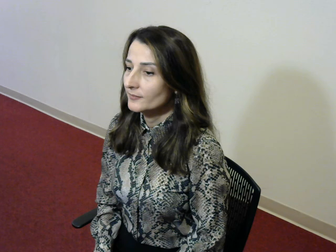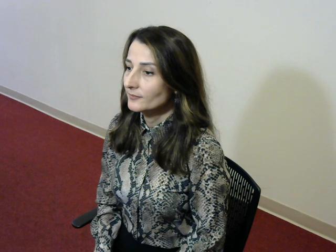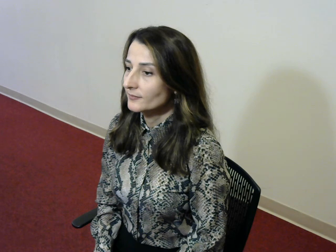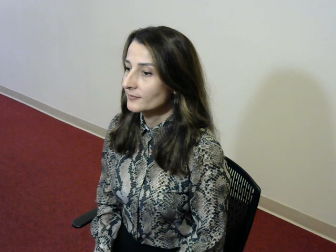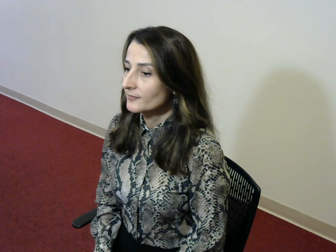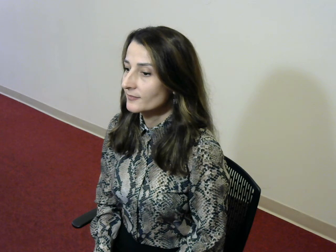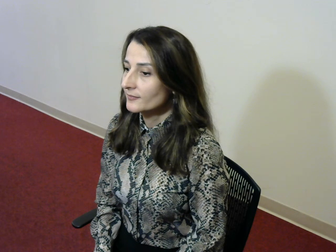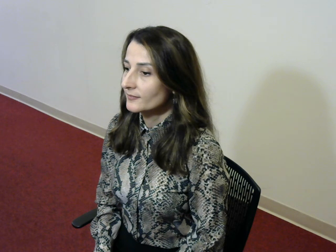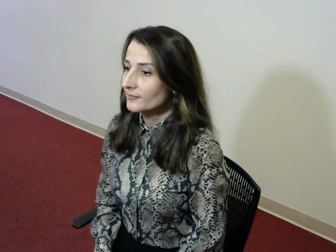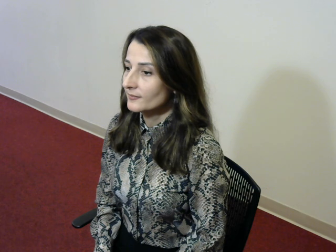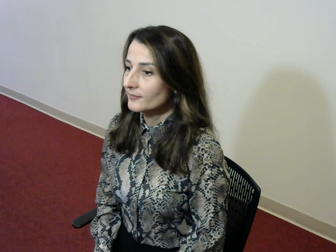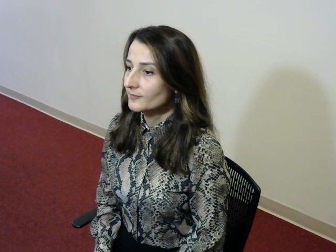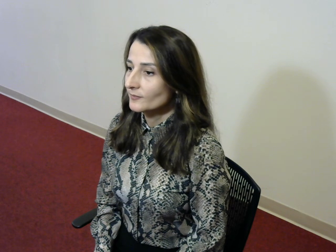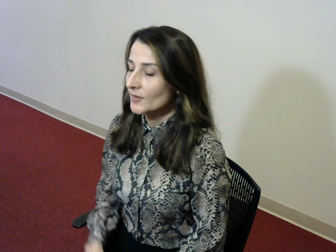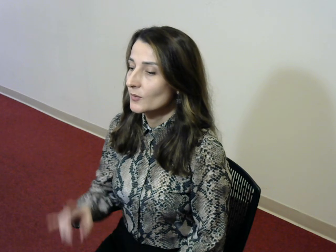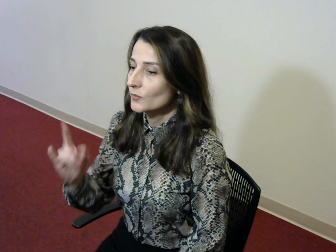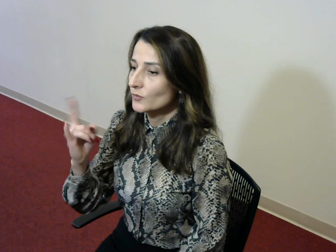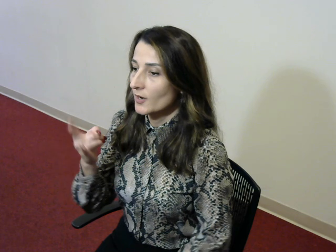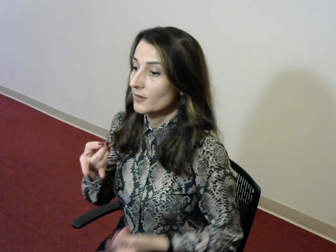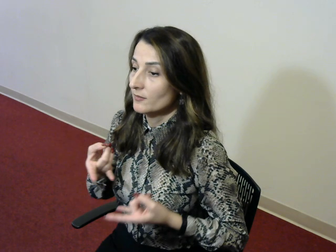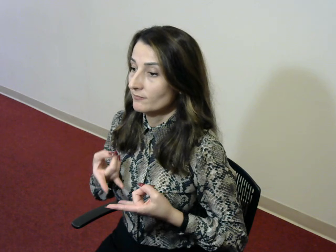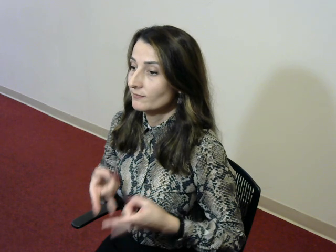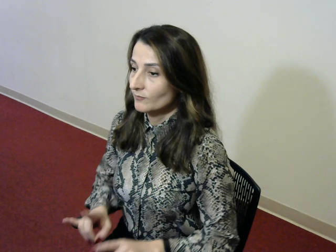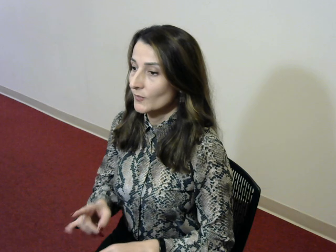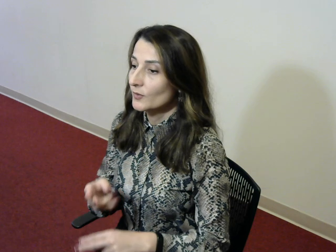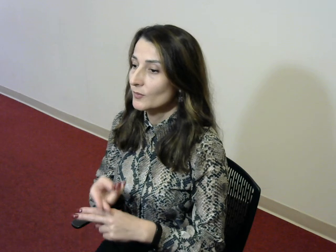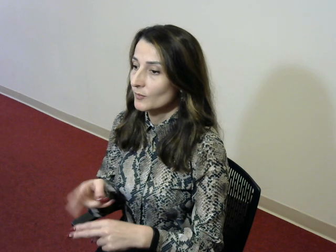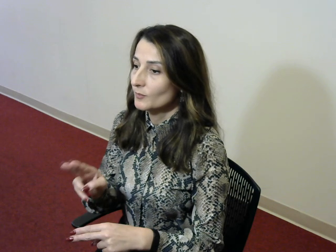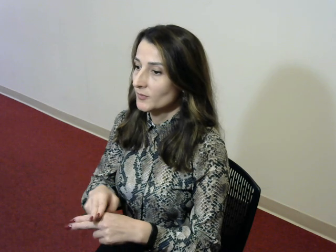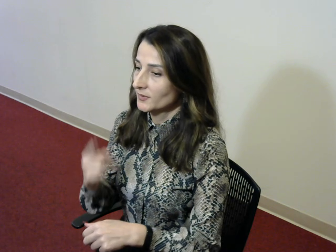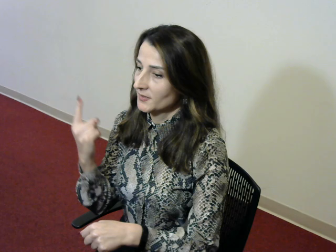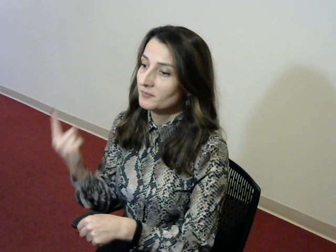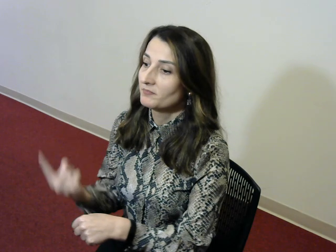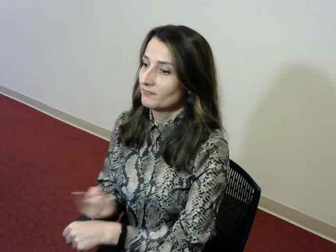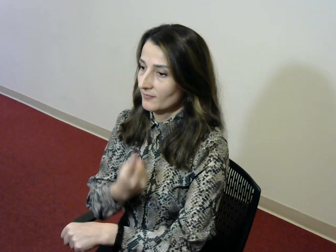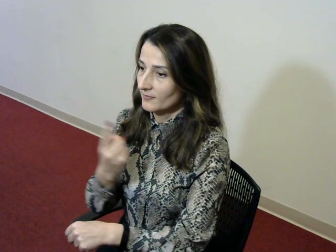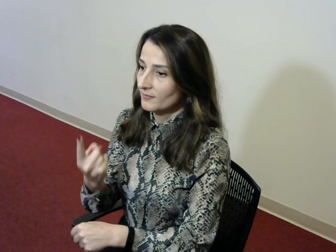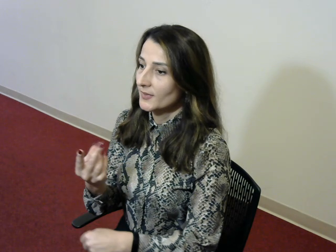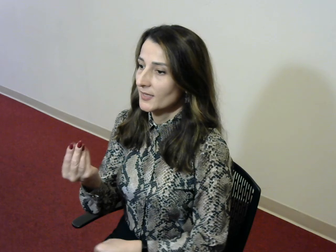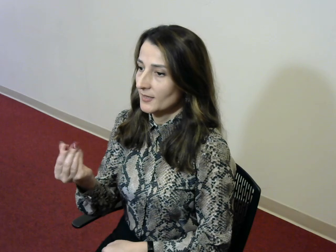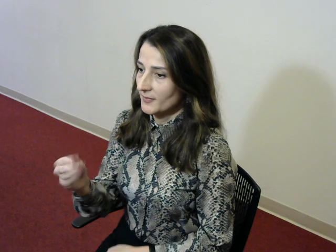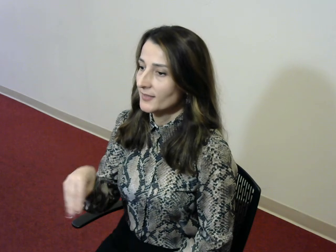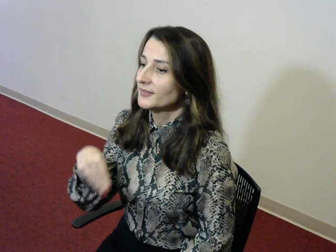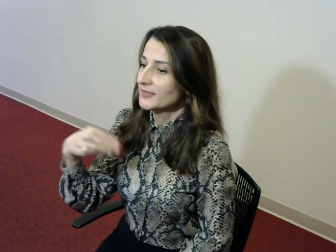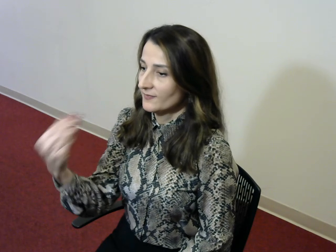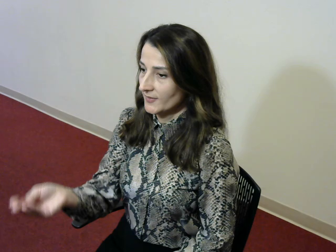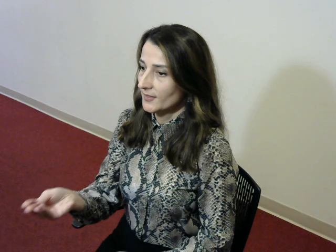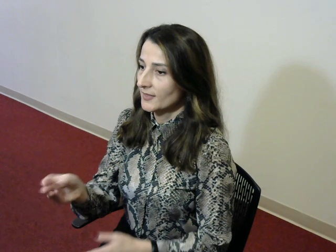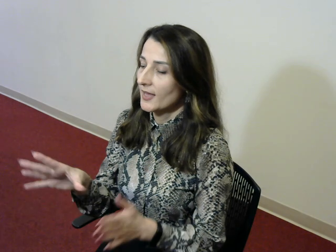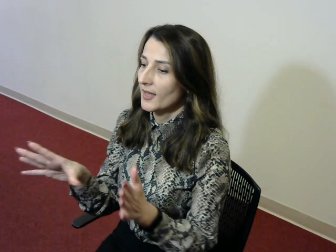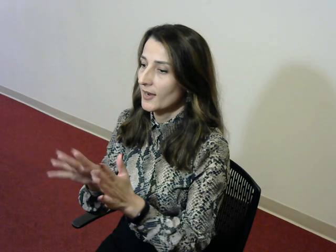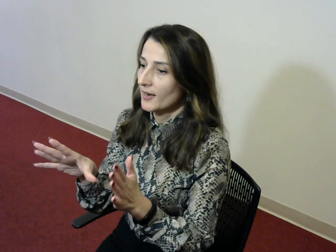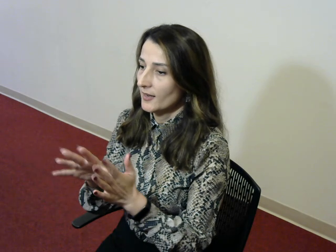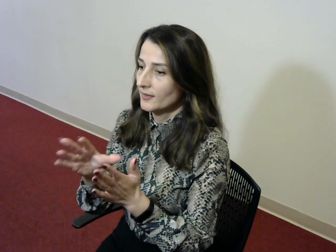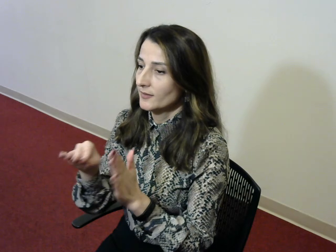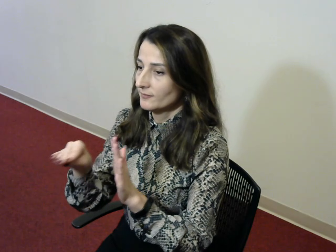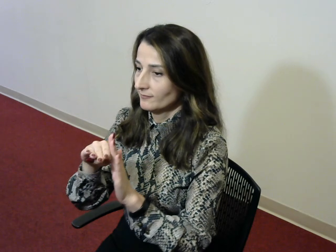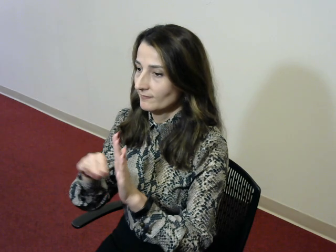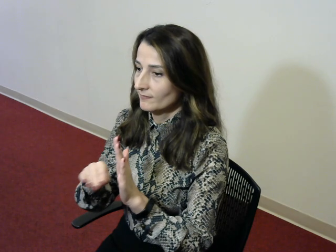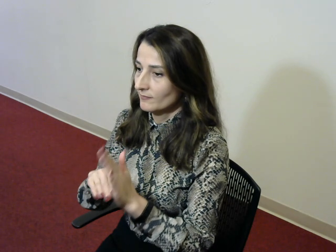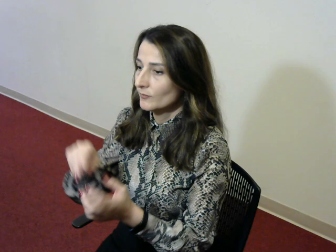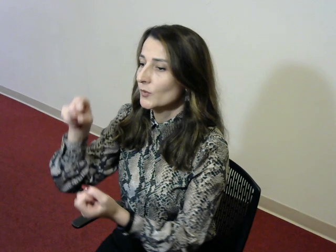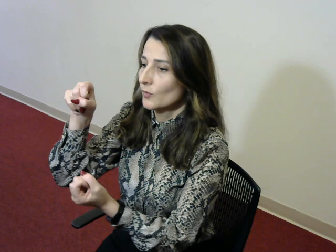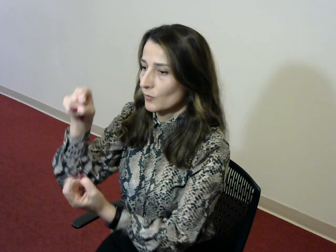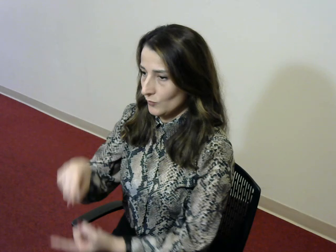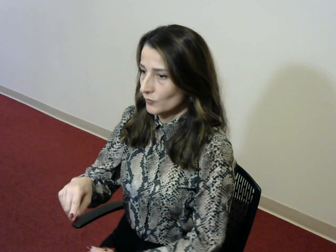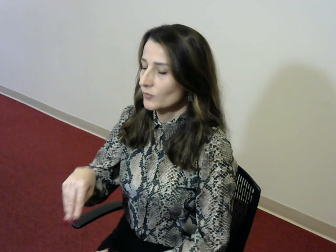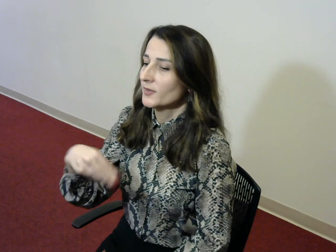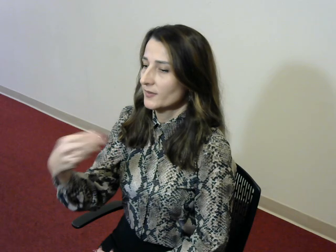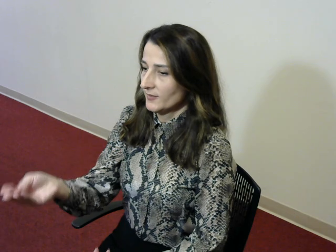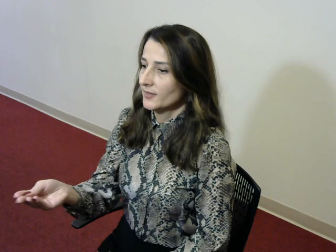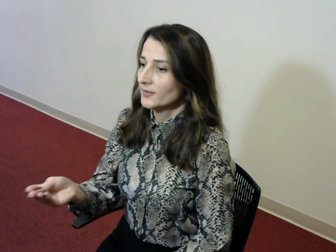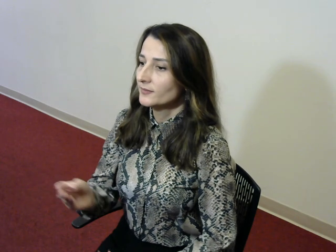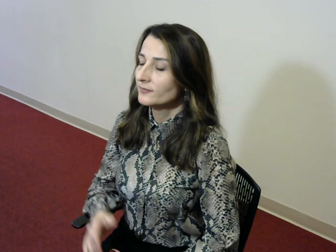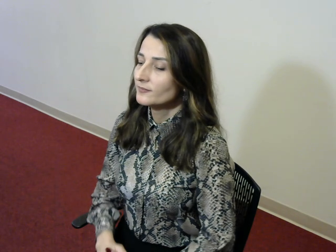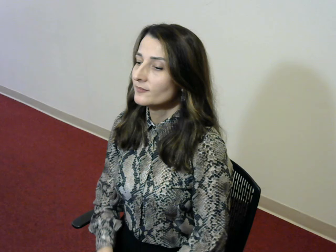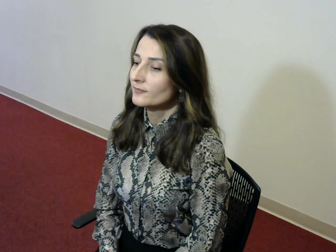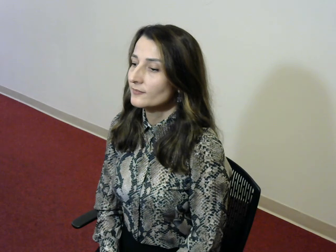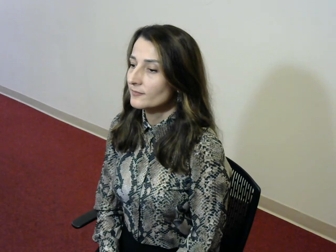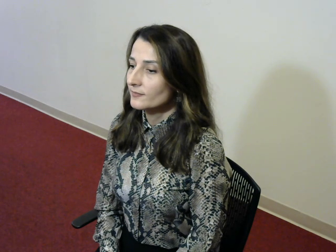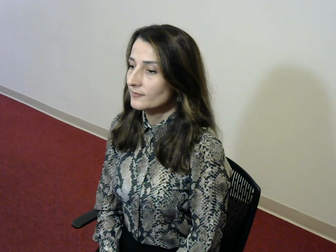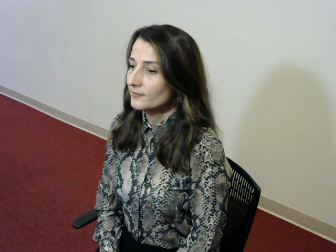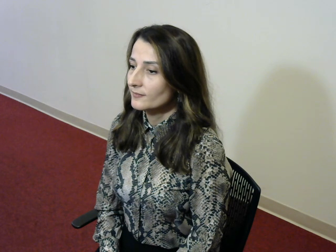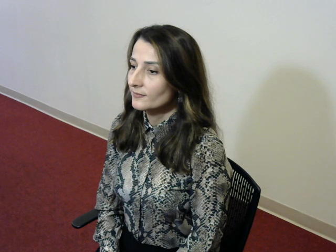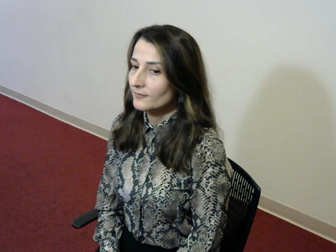Uşağın doğulmasına görə birdəfəlik məbləğin verilməsi elektron qaydaya uyğun verilir